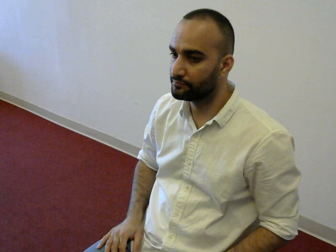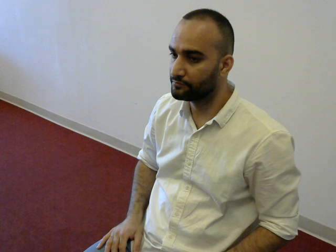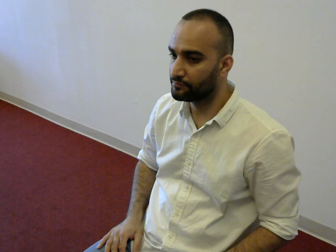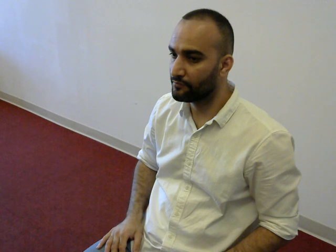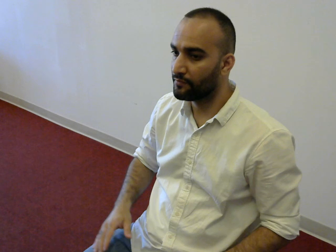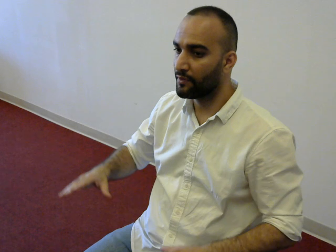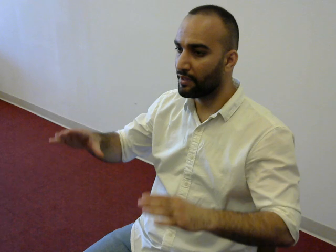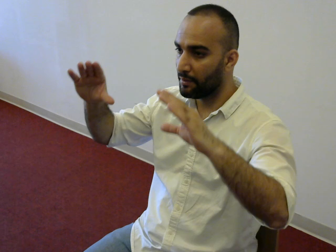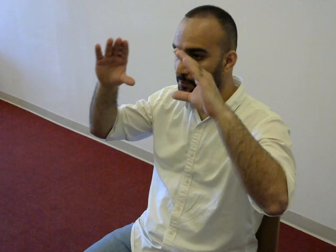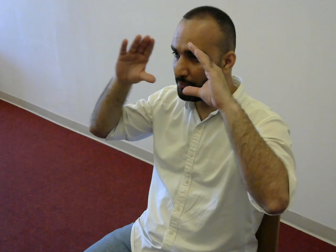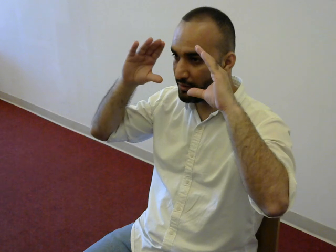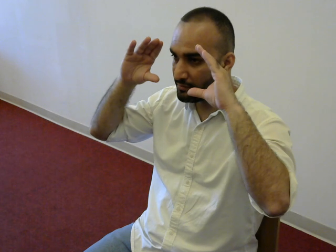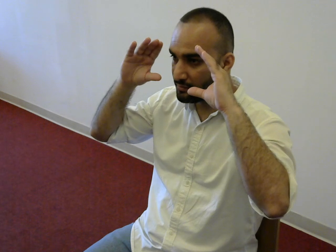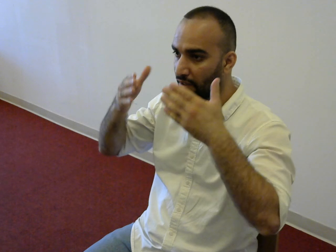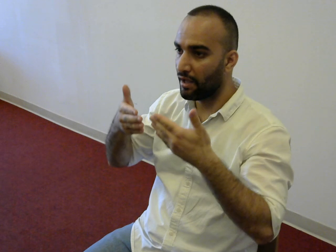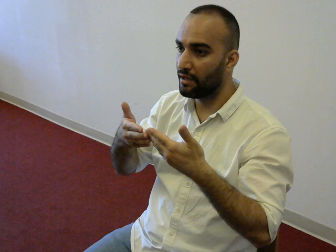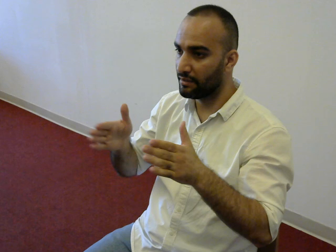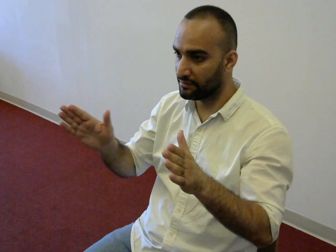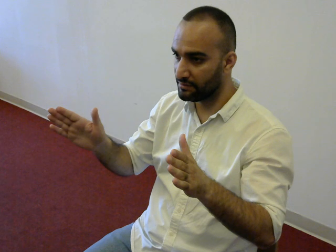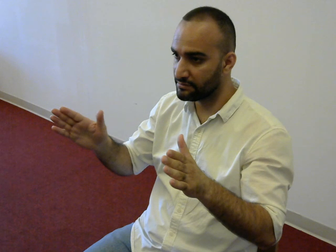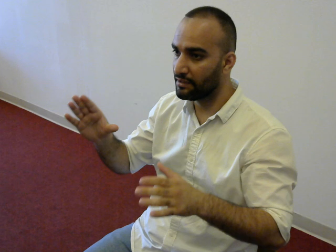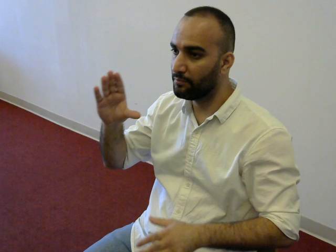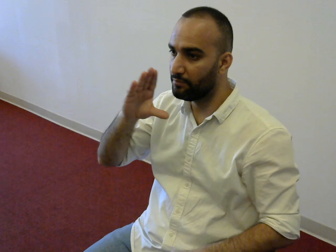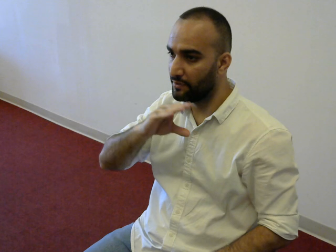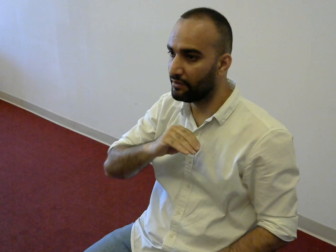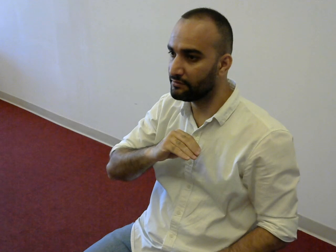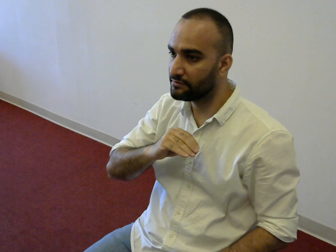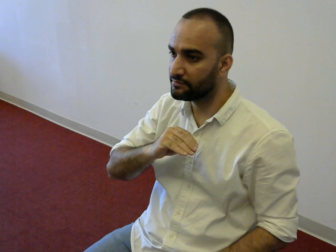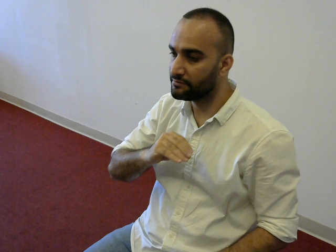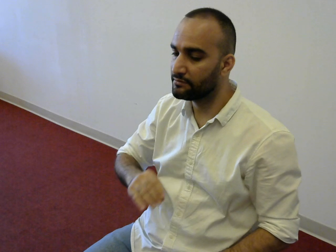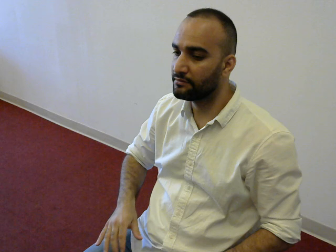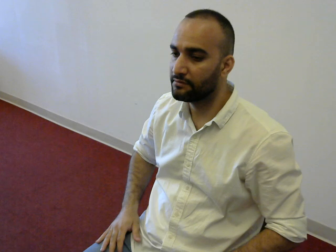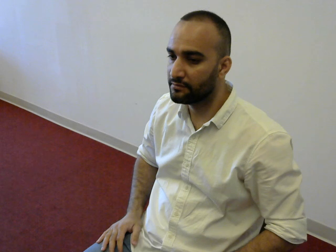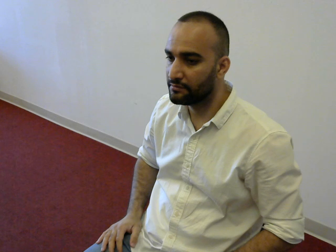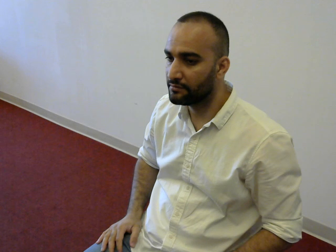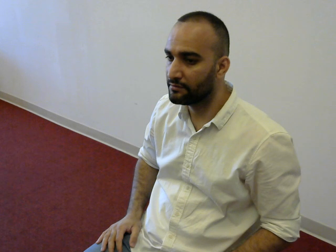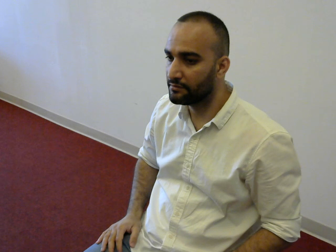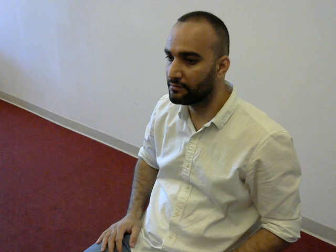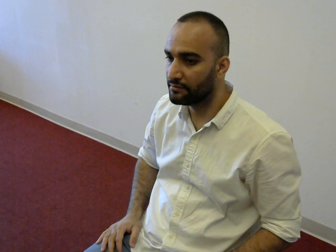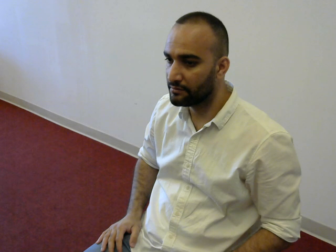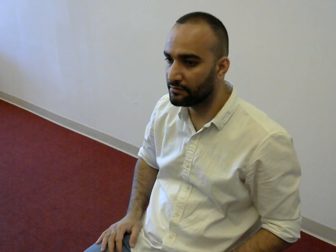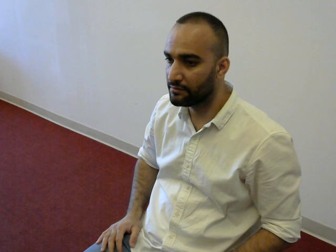Pəncərəni aça bilərsinizmi?